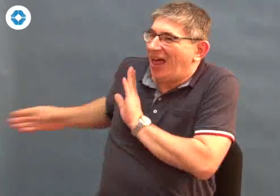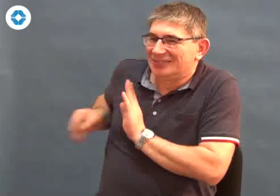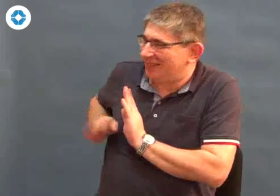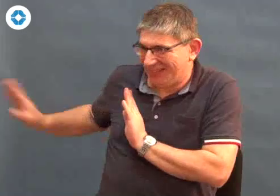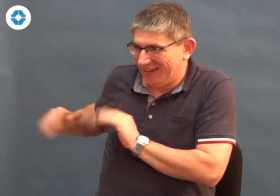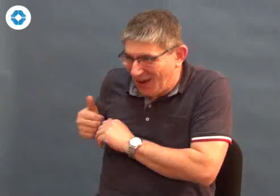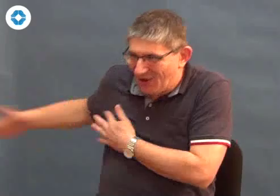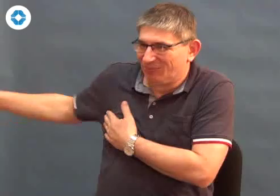Ciągle go odgania.